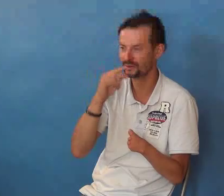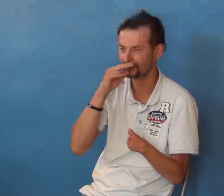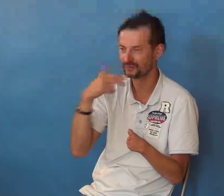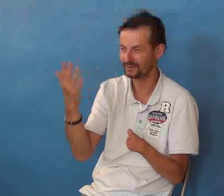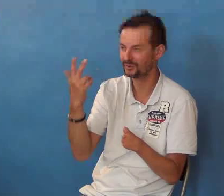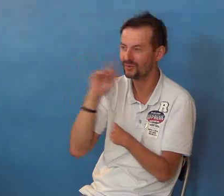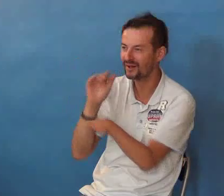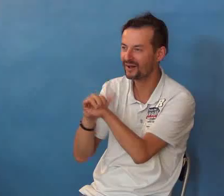Tym kolegom, co mu pomogli, im trzem.